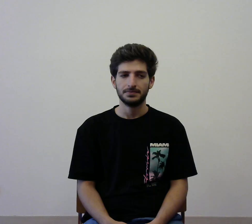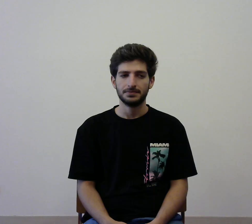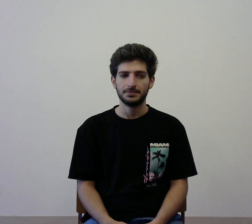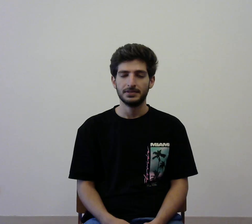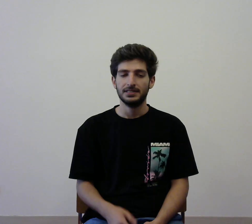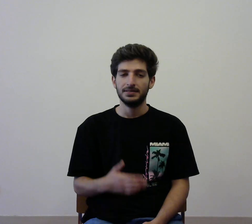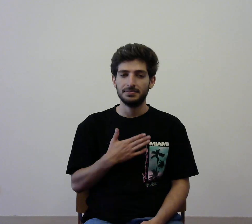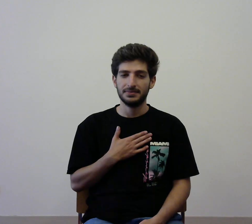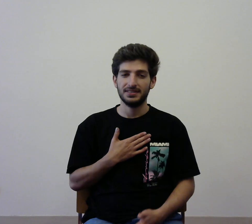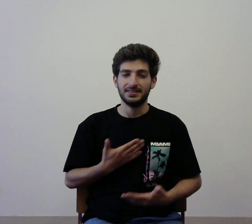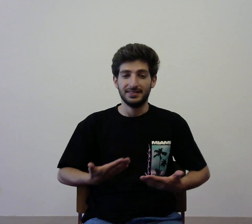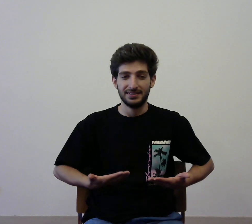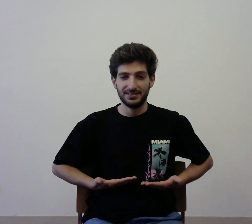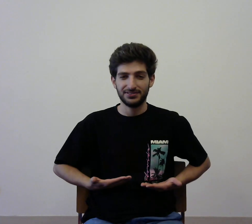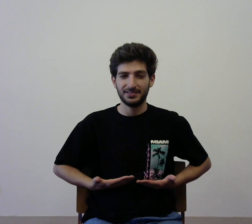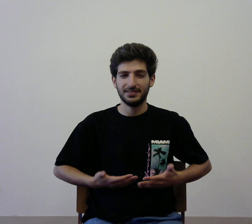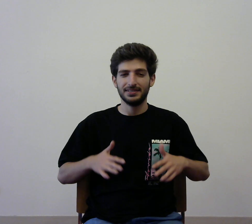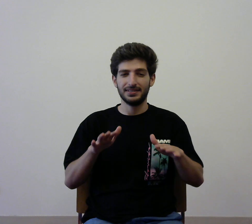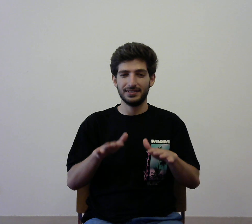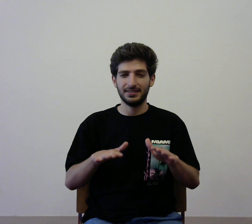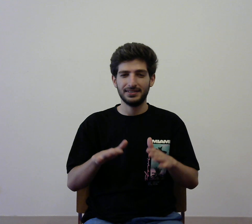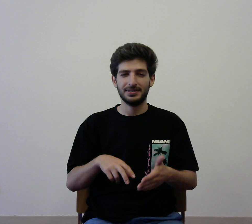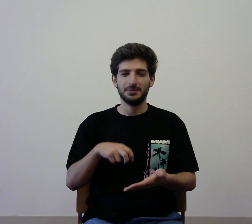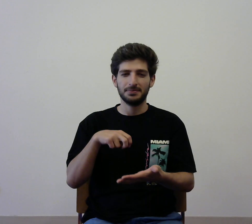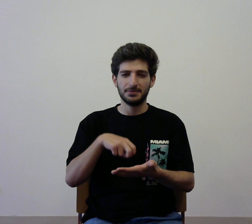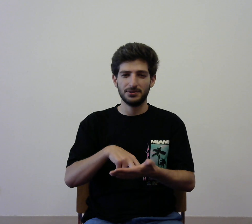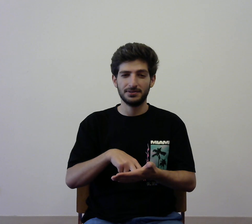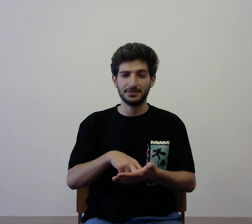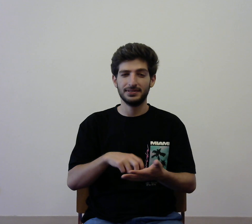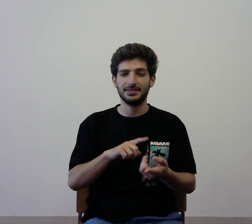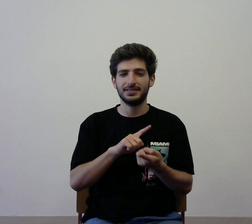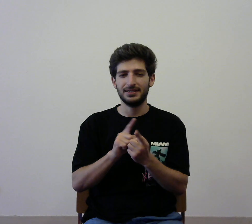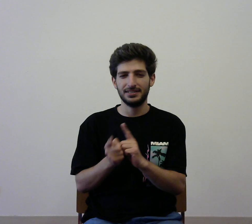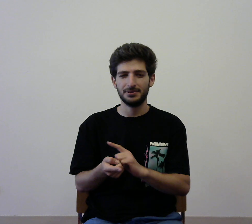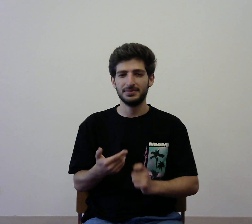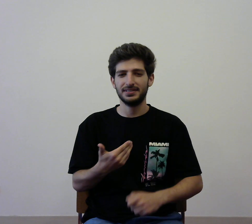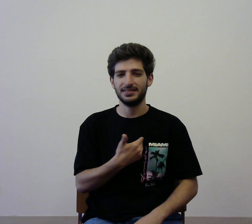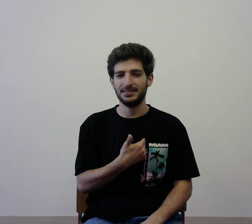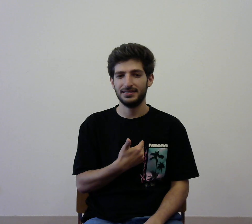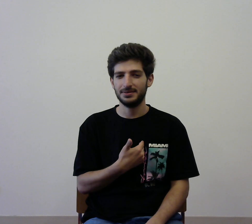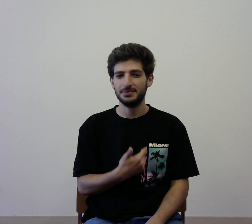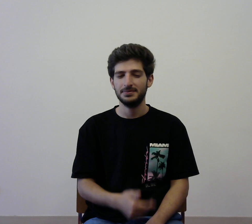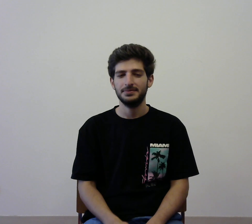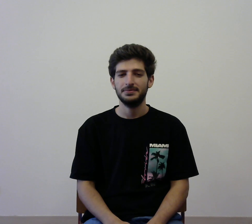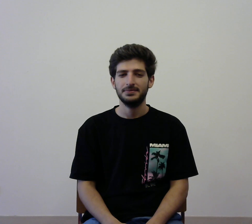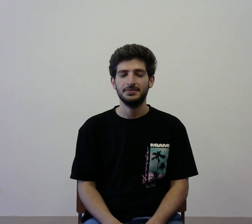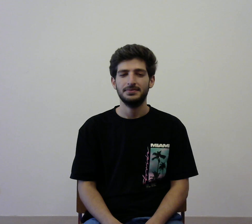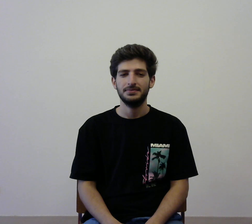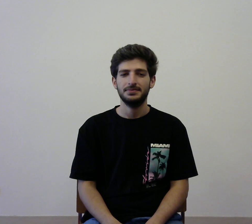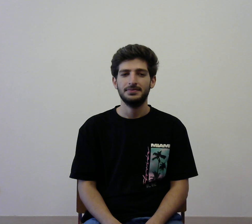Mən yaşayış yeri qeydiyyatımı dəyişmək istəyirəm